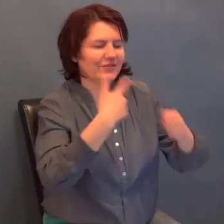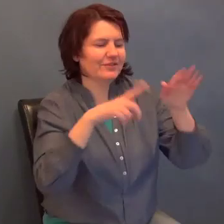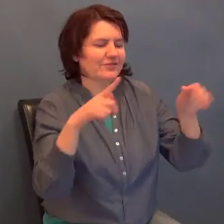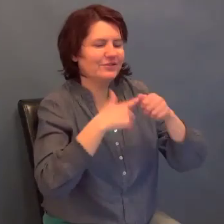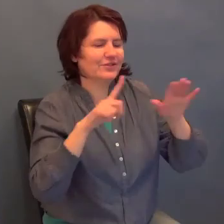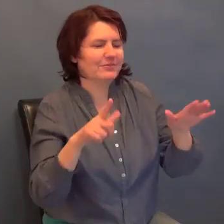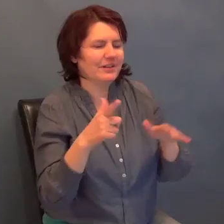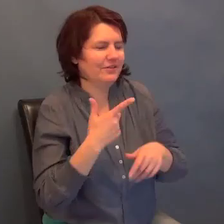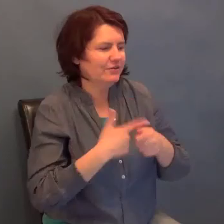Dwudziestego siódmego, dwudziestego siódmego.